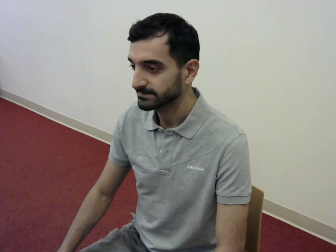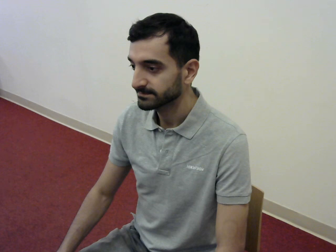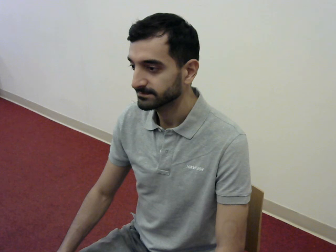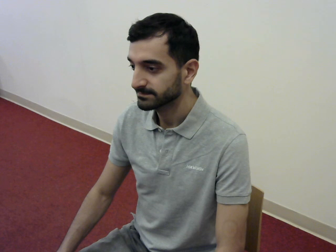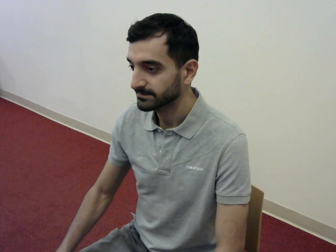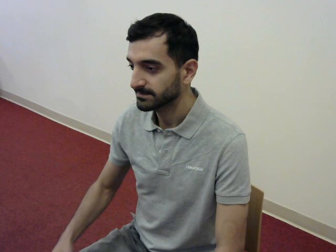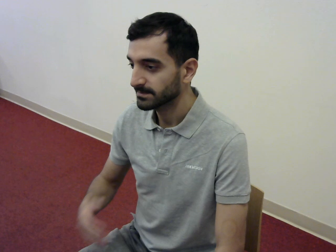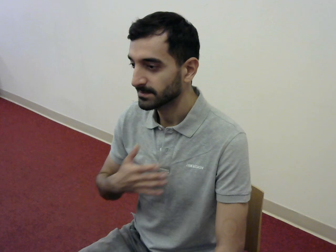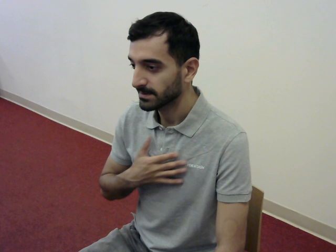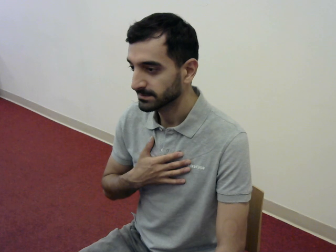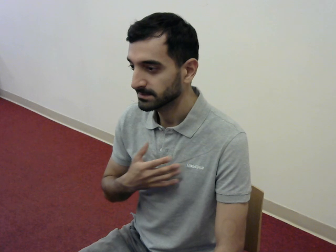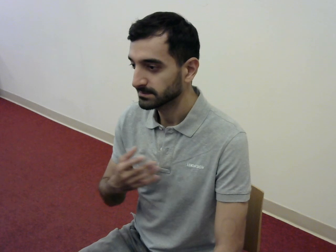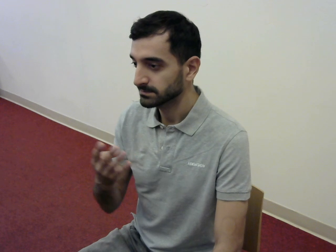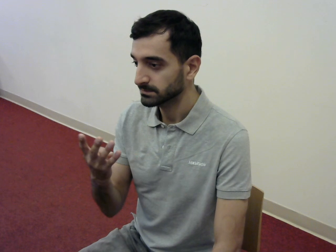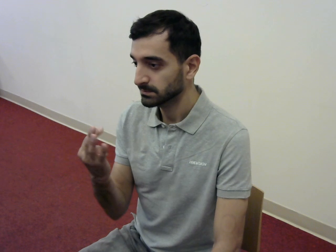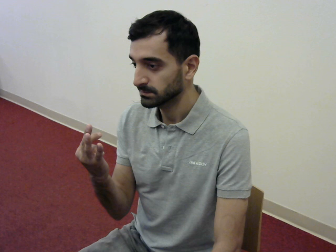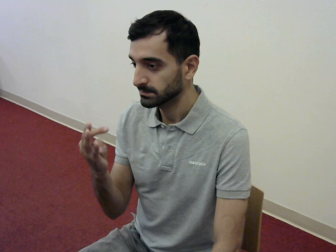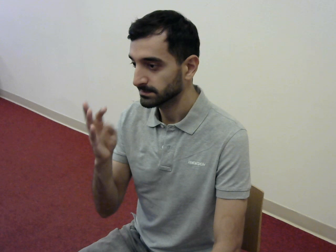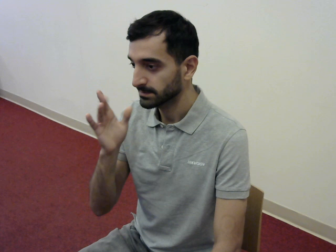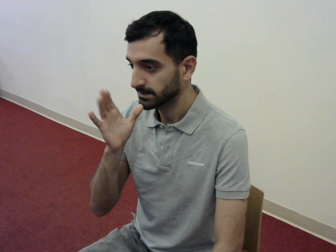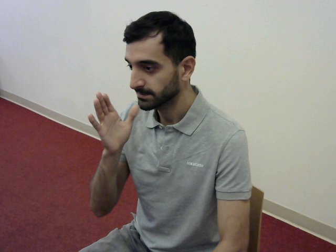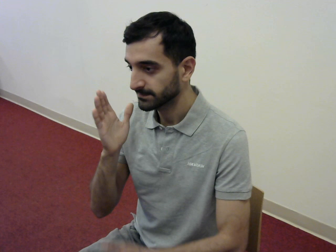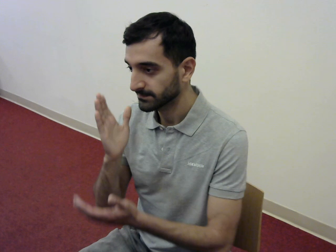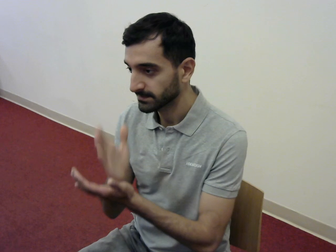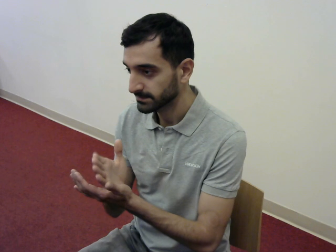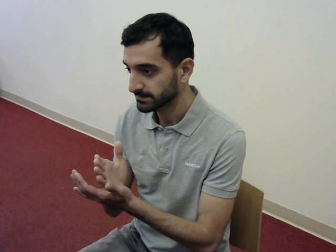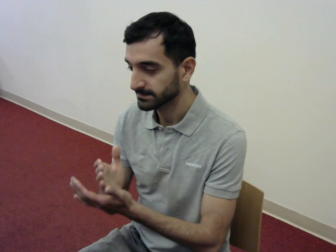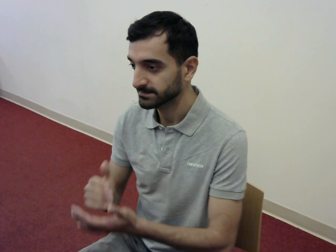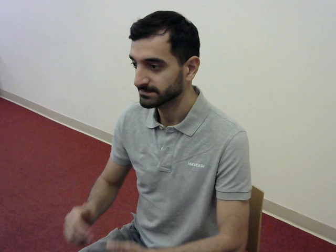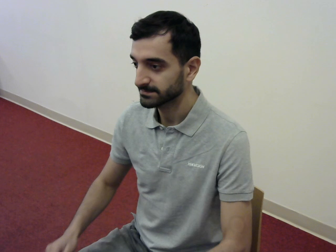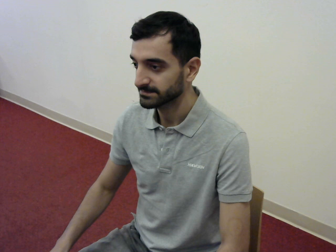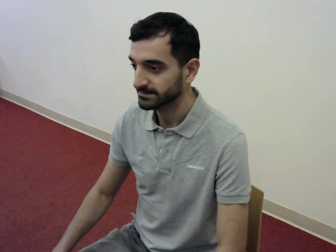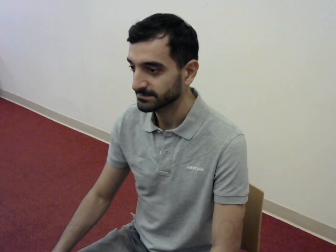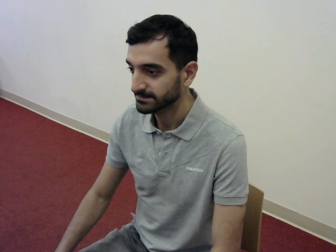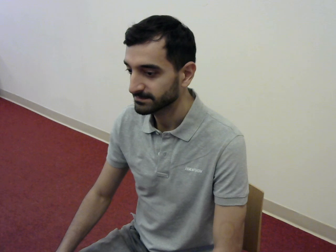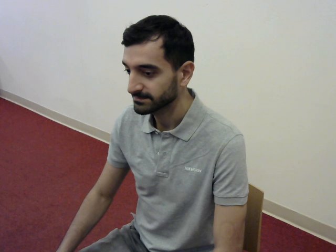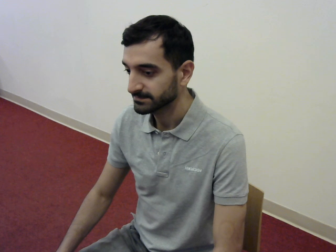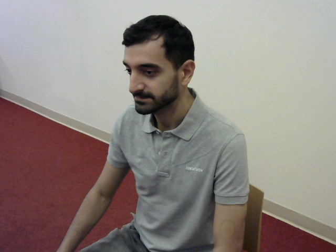Mənim 43 yaşım var